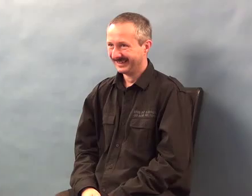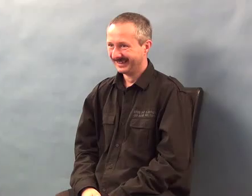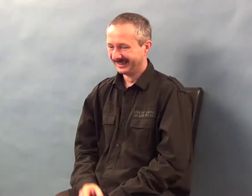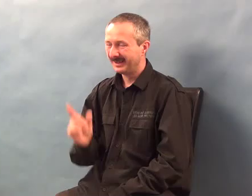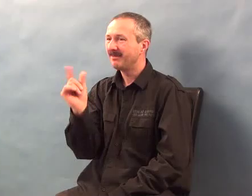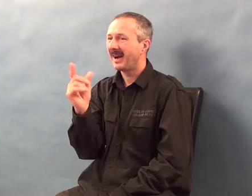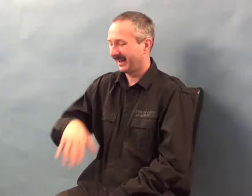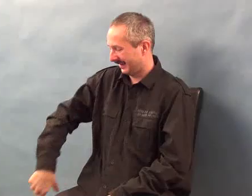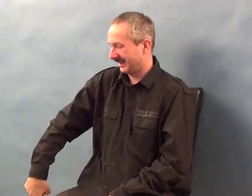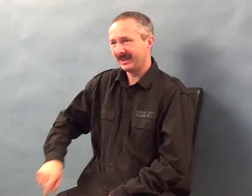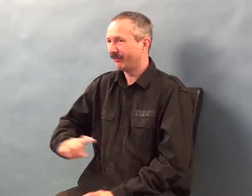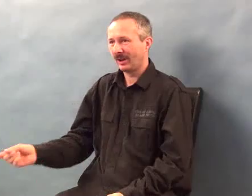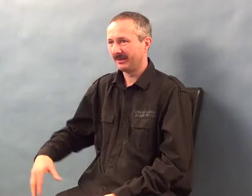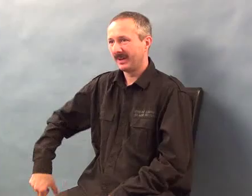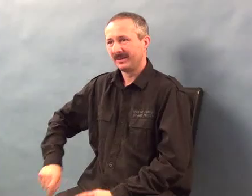Para nie może się trzymać za ręce.